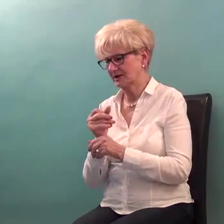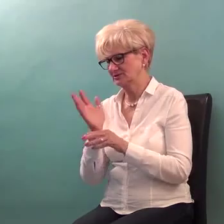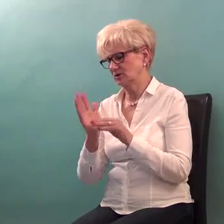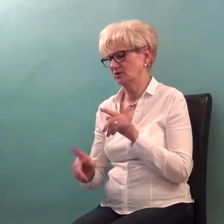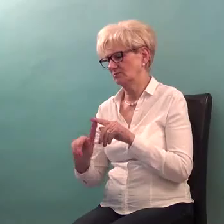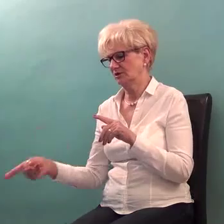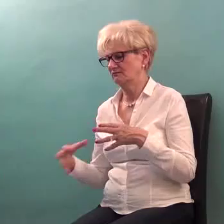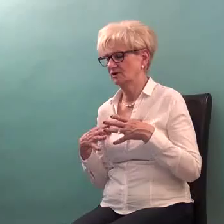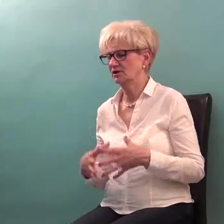Jak skończę, to później mam wolne.